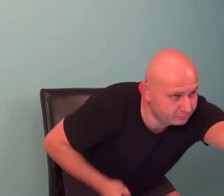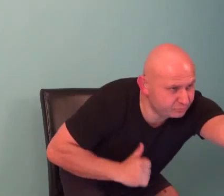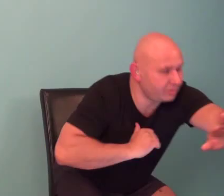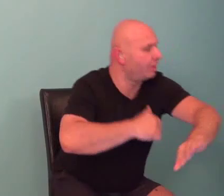Poczekaj.